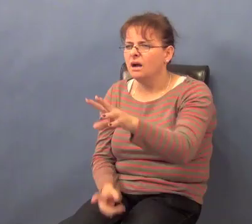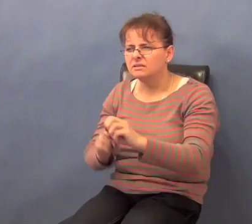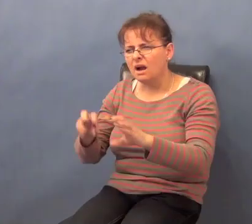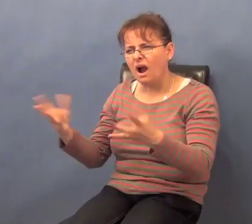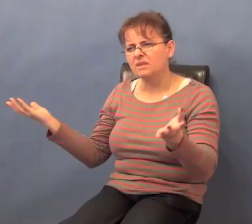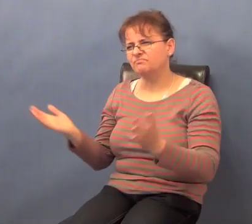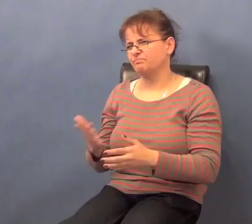Tak, zarazki.